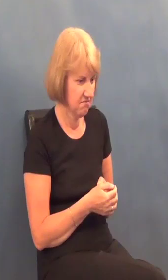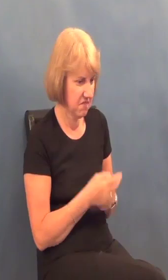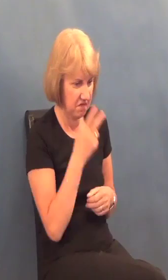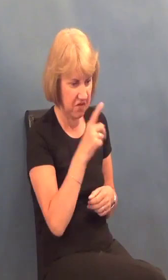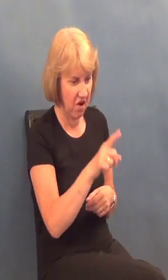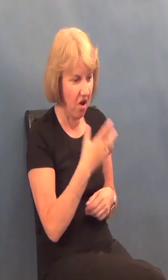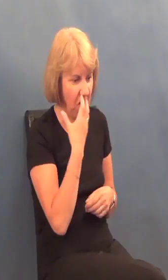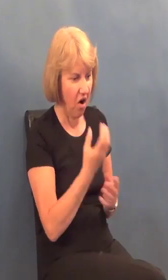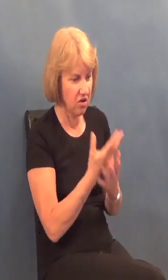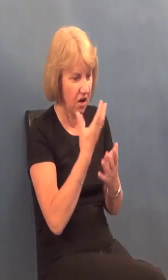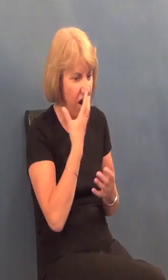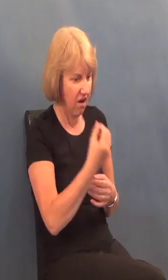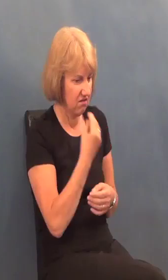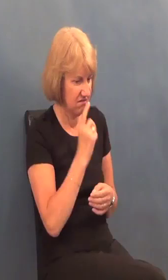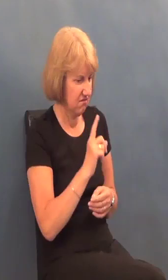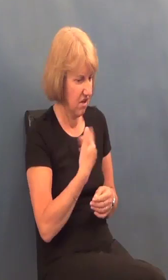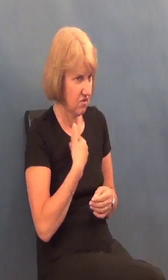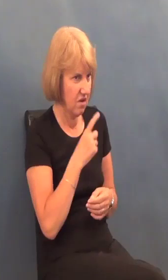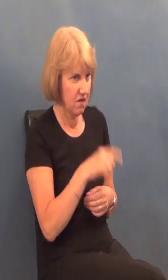Widać, że to jest gorące, bo paruje, czyli to znaczy, że nie wolno jeść gorącego, bo jest niezdrowe.